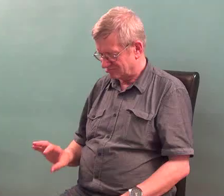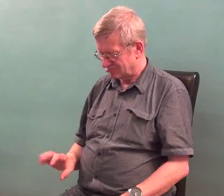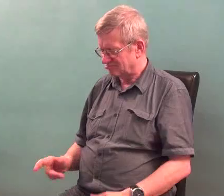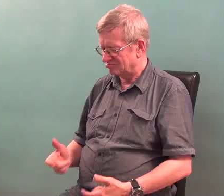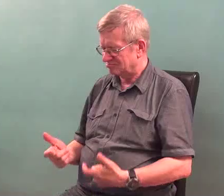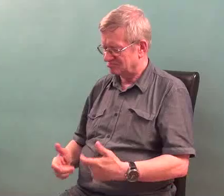Co on robi?